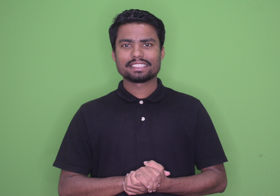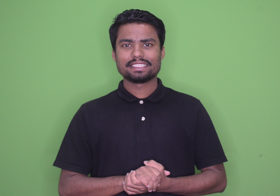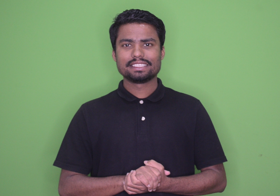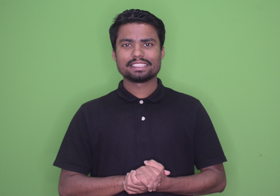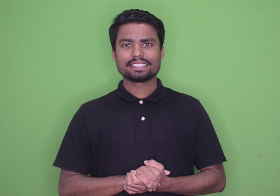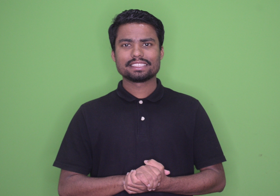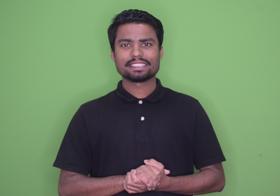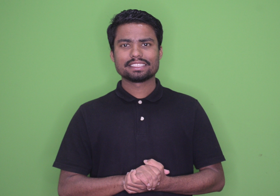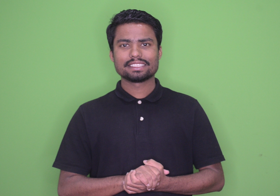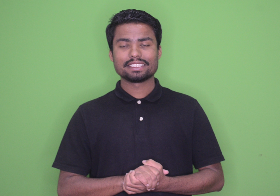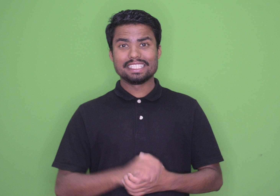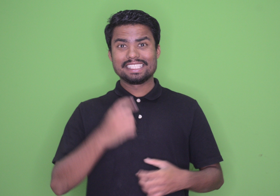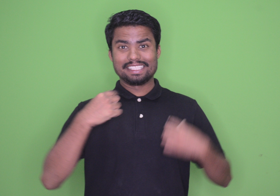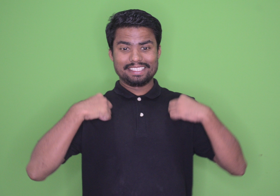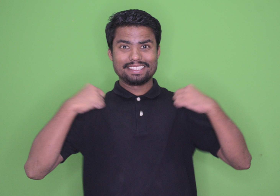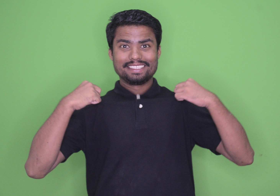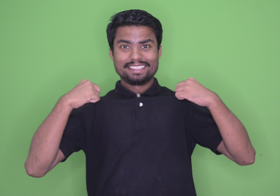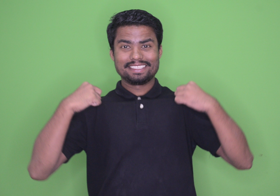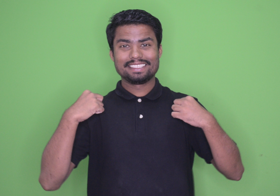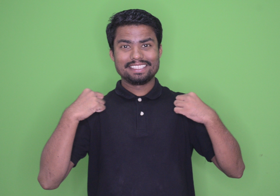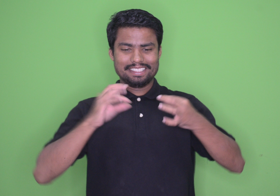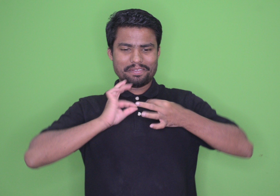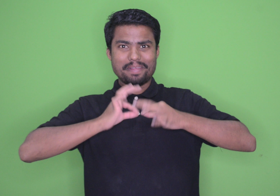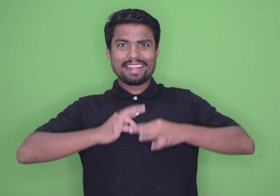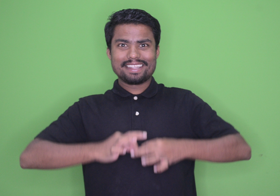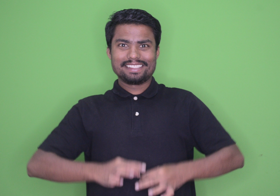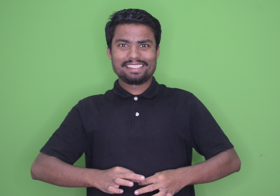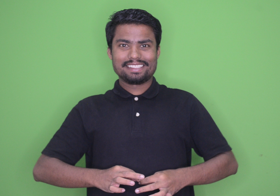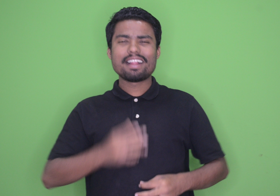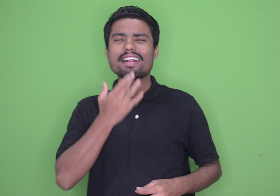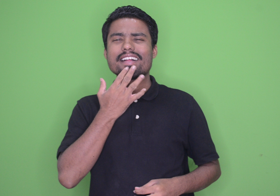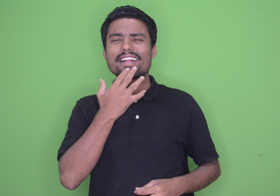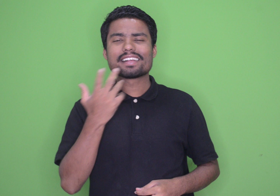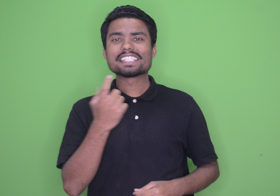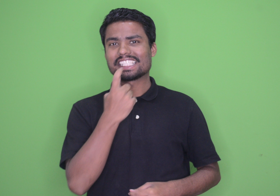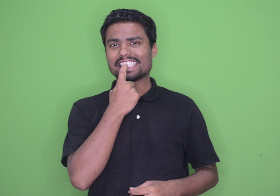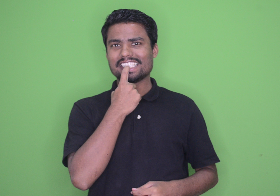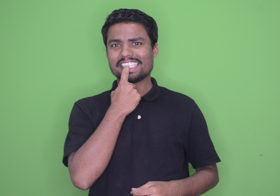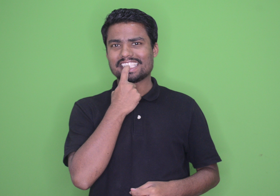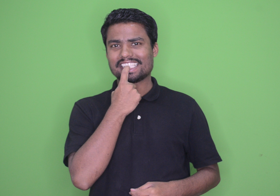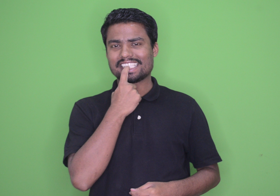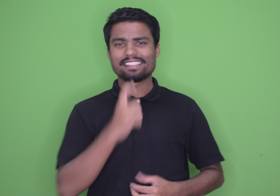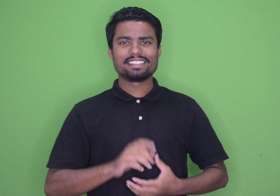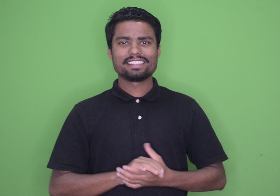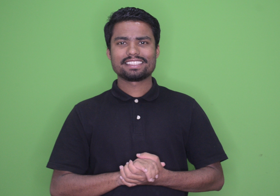shirt is white